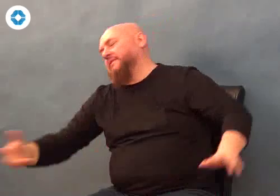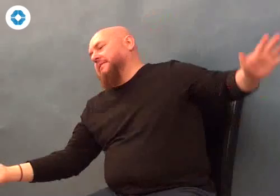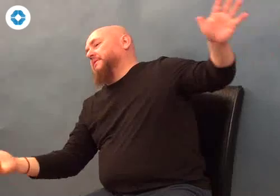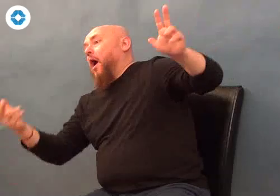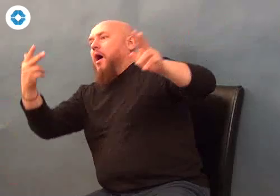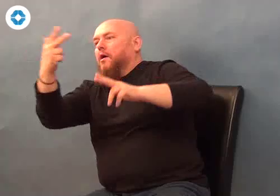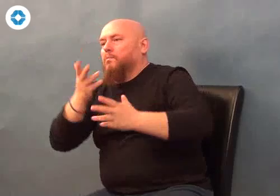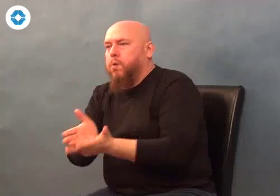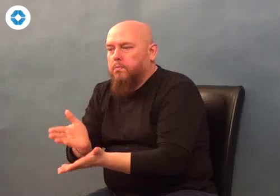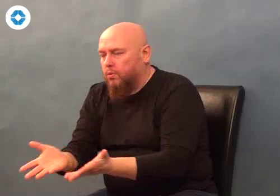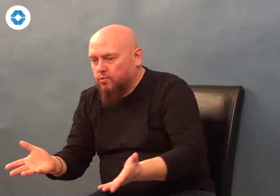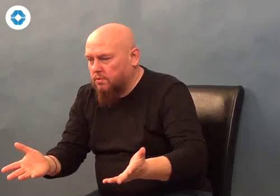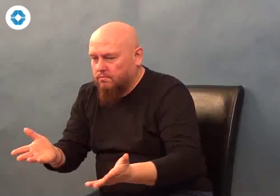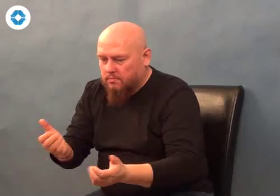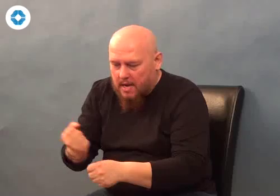Wszyscy trzej chcą mu pomóc, pytają czy coś mu się stało.